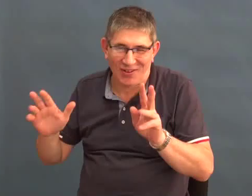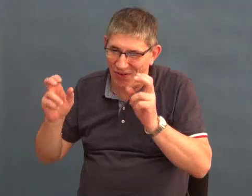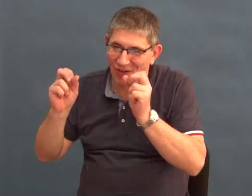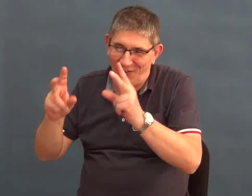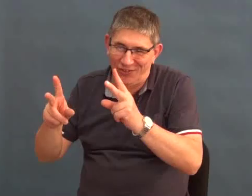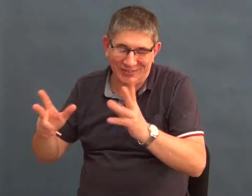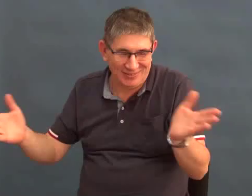OK.